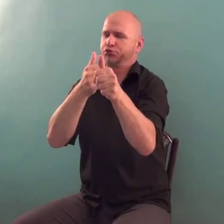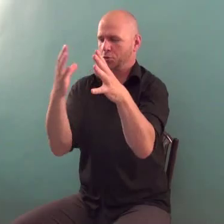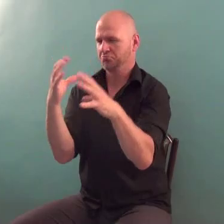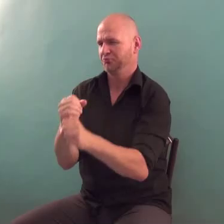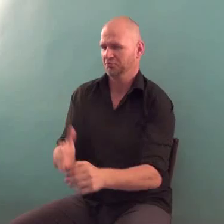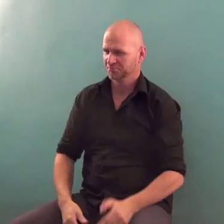Koniec.